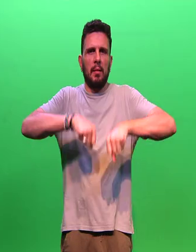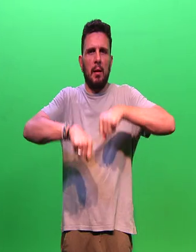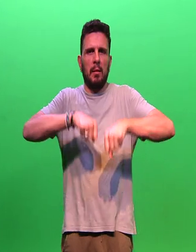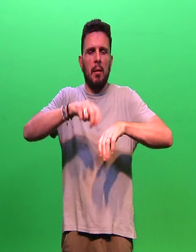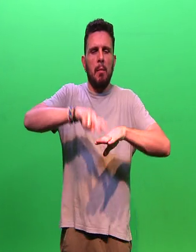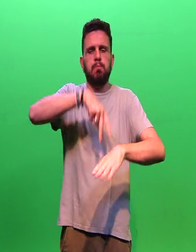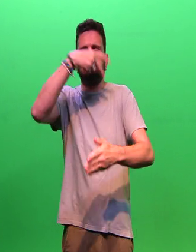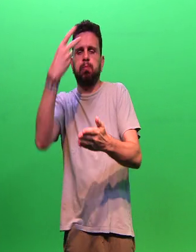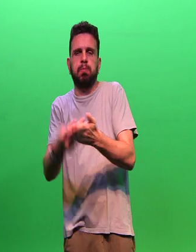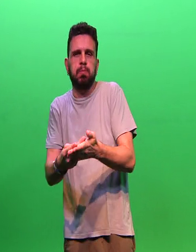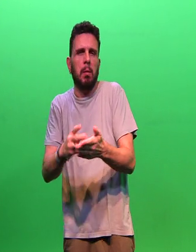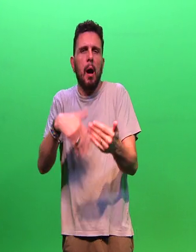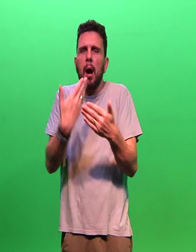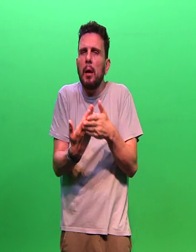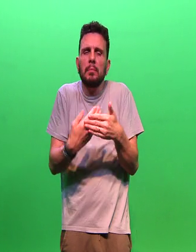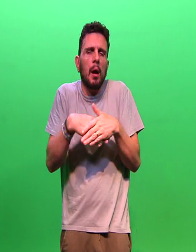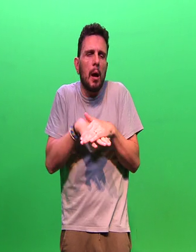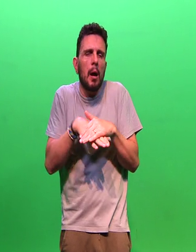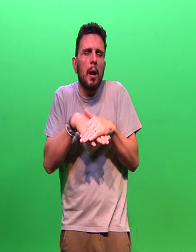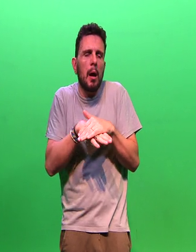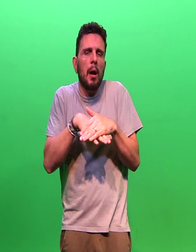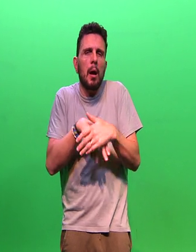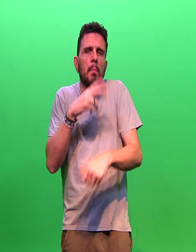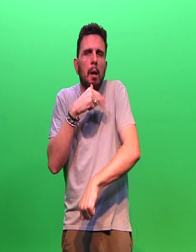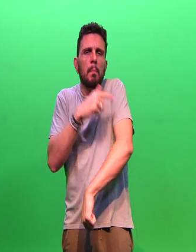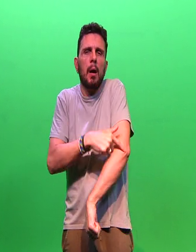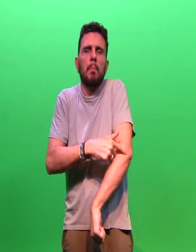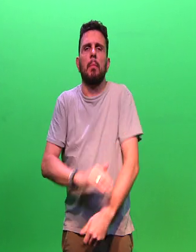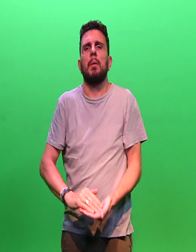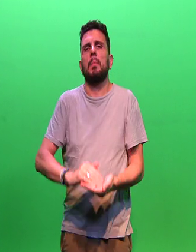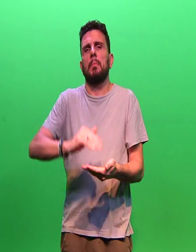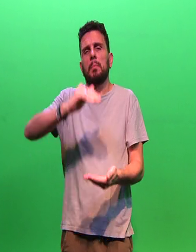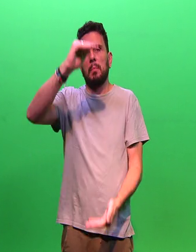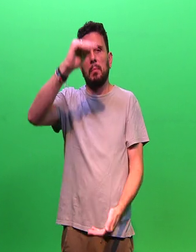Anava amb bicicleta, vaig caure i al cap del temps m'ha fet més mal el colze.